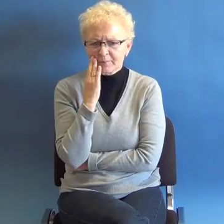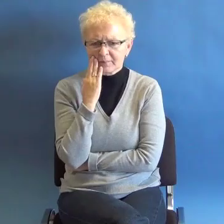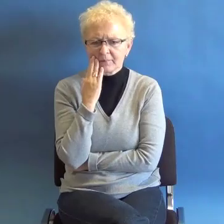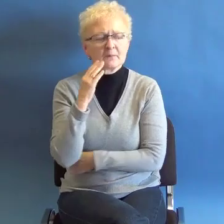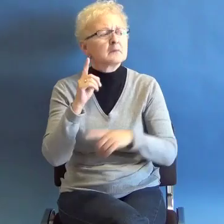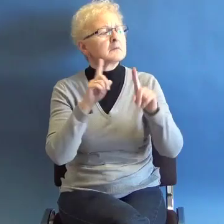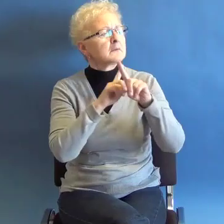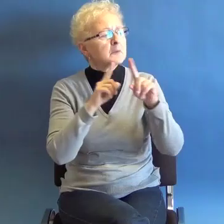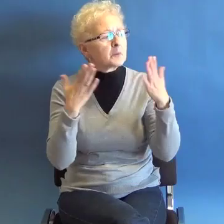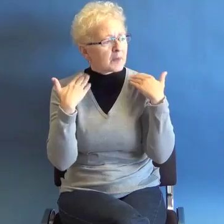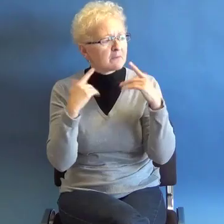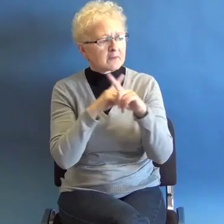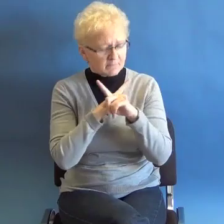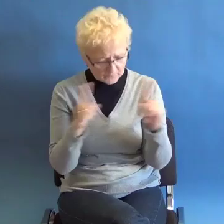W parku nie wolno.